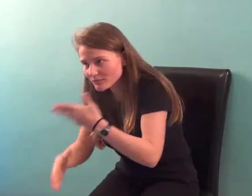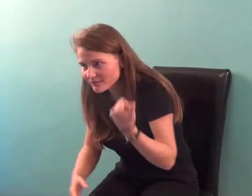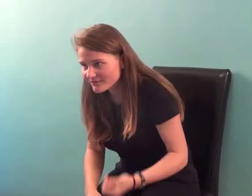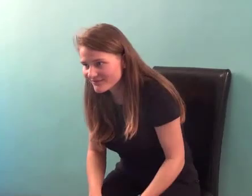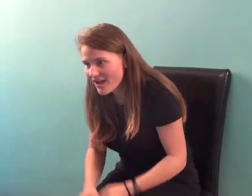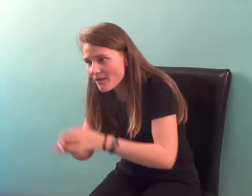Może akurat ten termin?